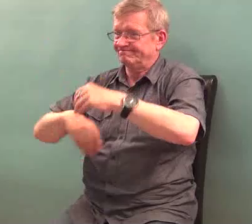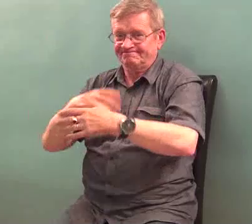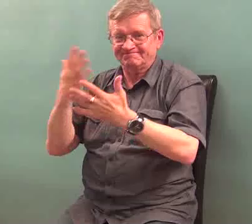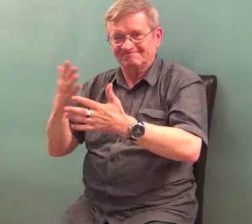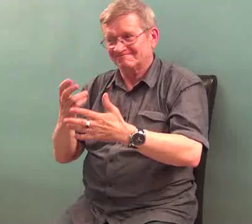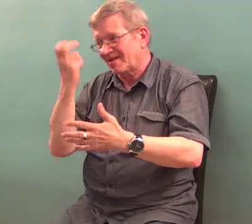Był ciekawy.